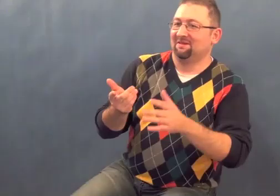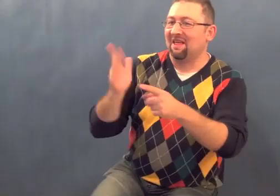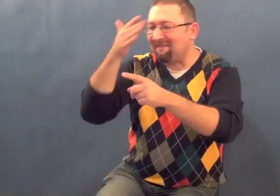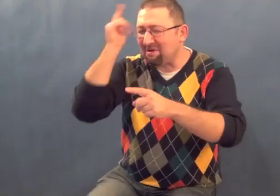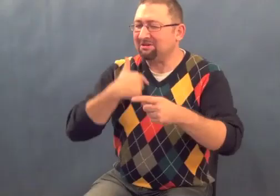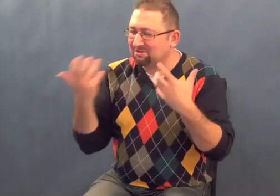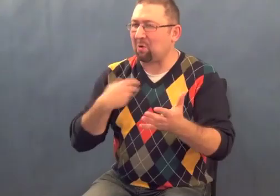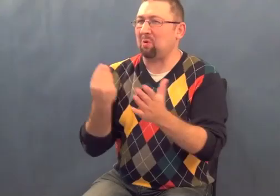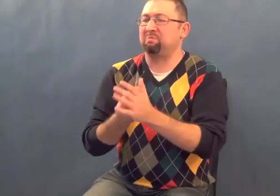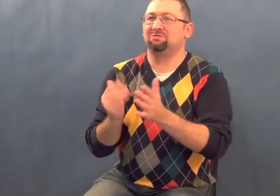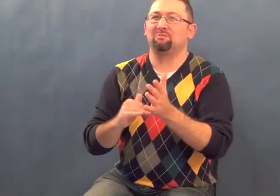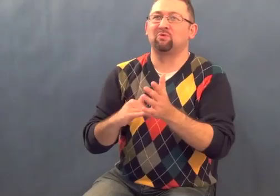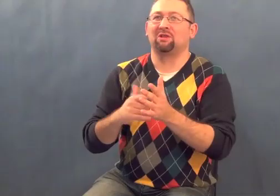Nie wiem, ale chciałbym kupić na przykład...